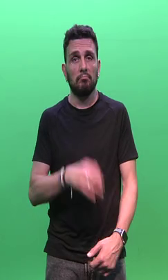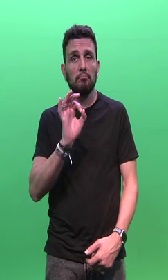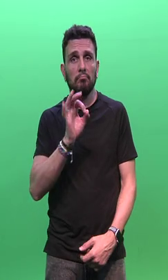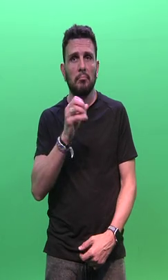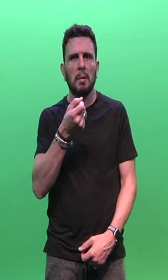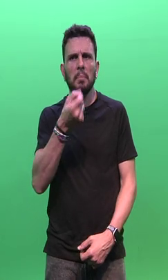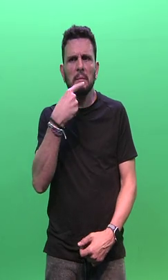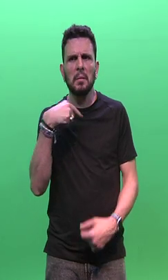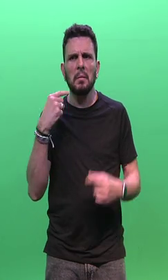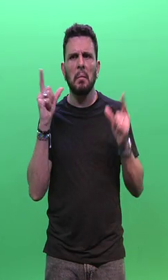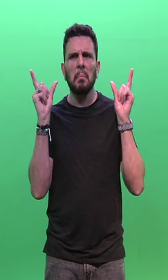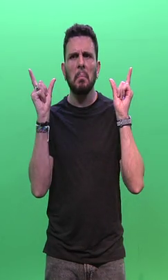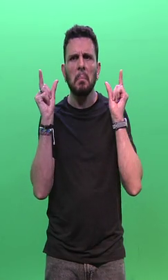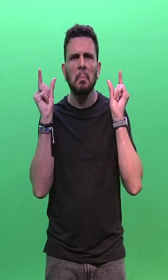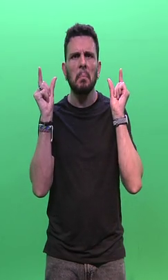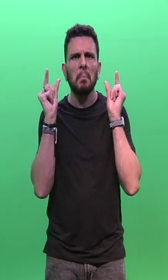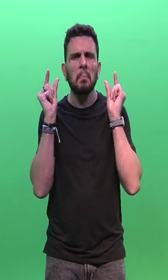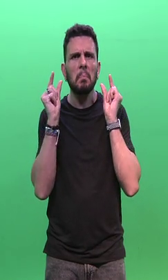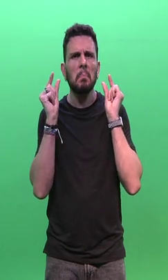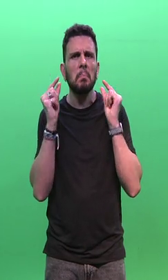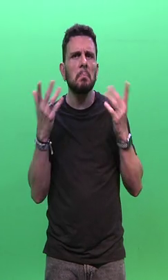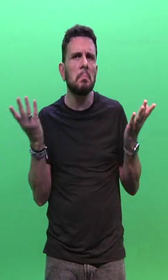Sí, després de prendre una pastilla vaig començar a tenir pèrdua auditiva, què em passa?